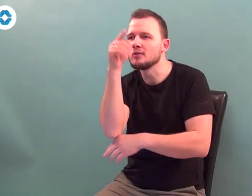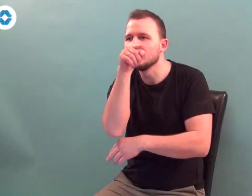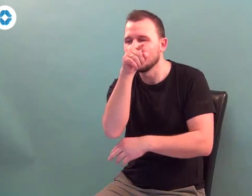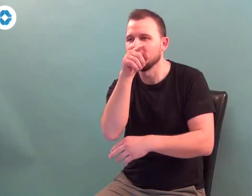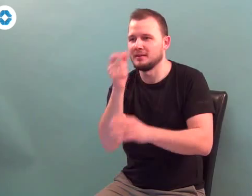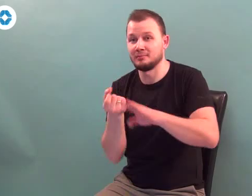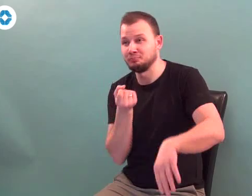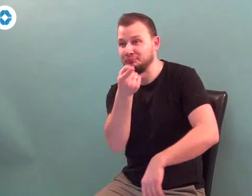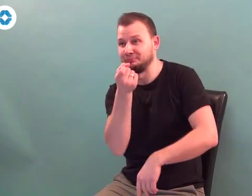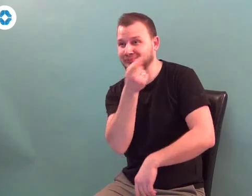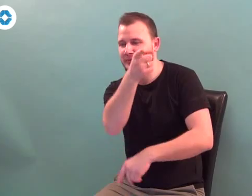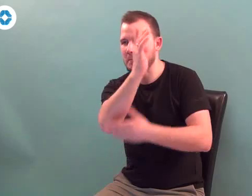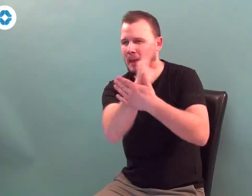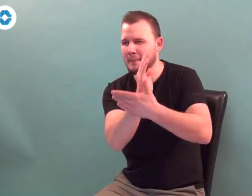Rzuca kamieniami, a szyby pękają.